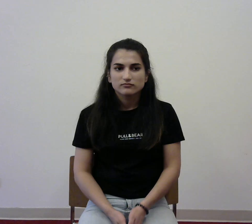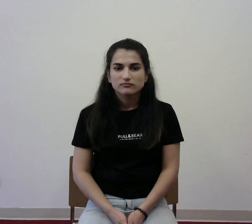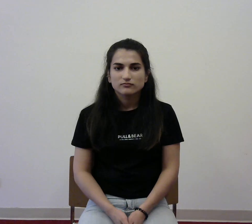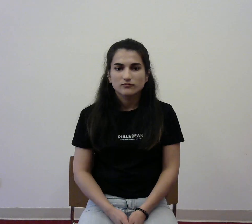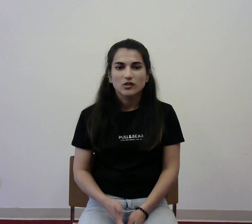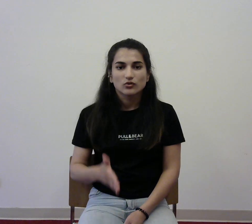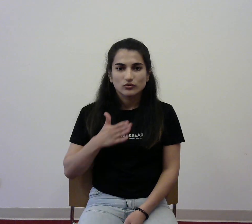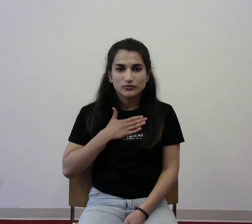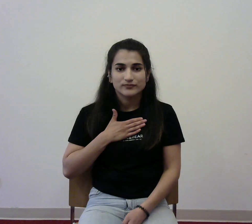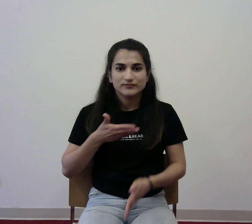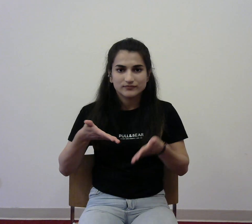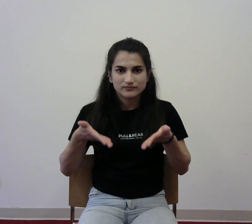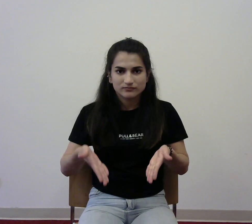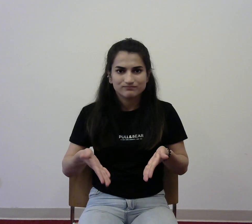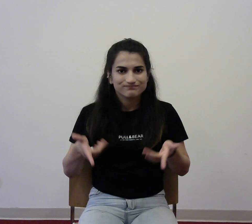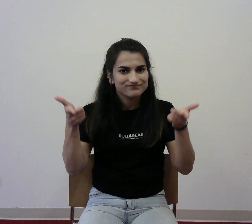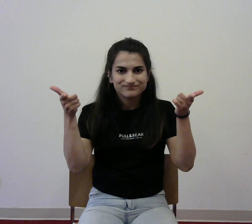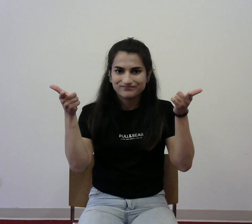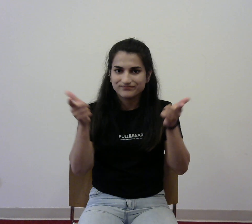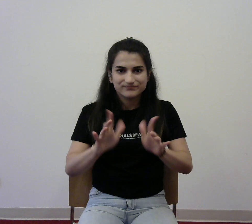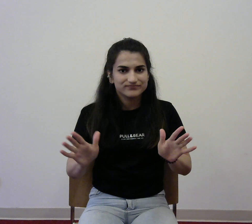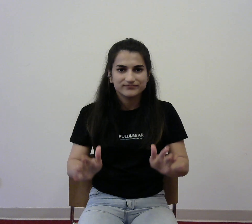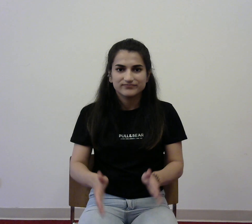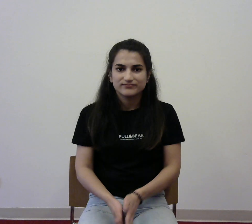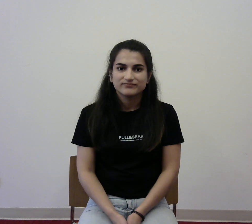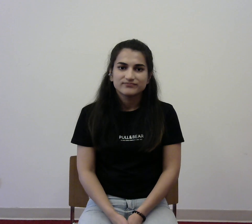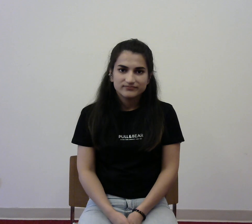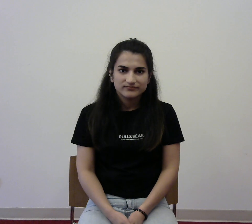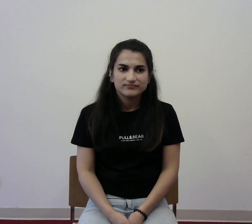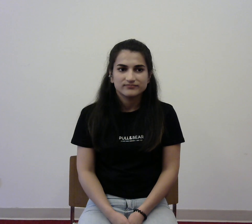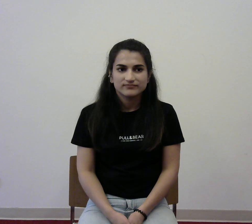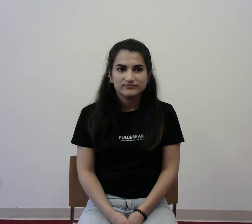Mən bununla razı deyiləm